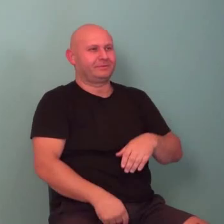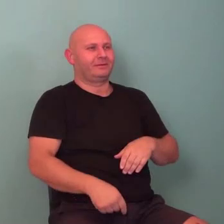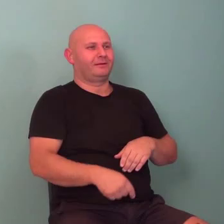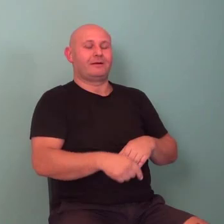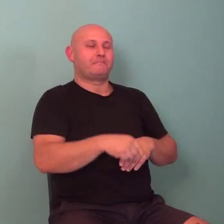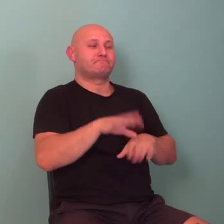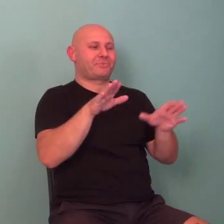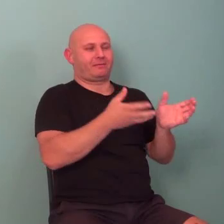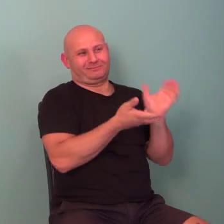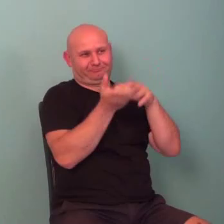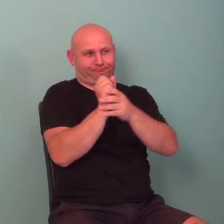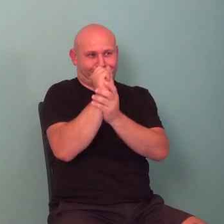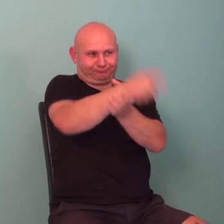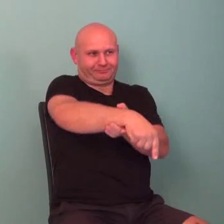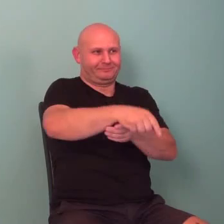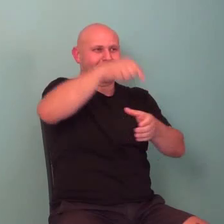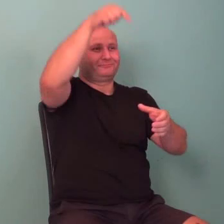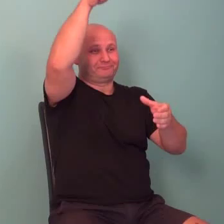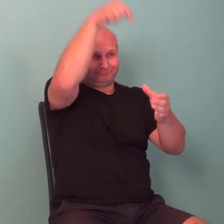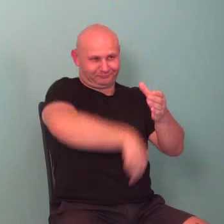Ptak wrzuca tę kulę do środka.